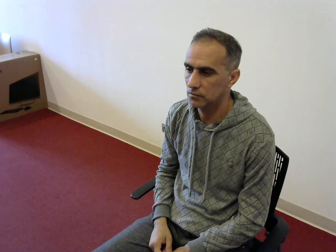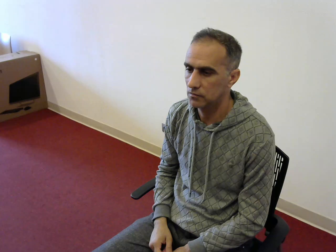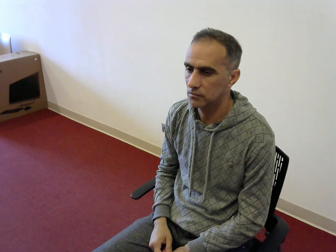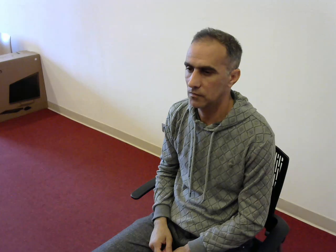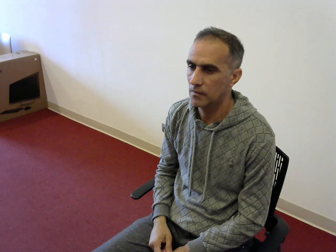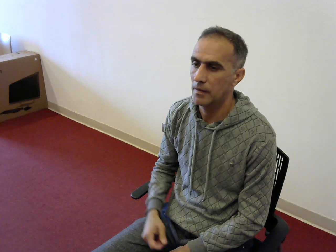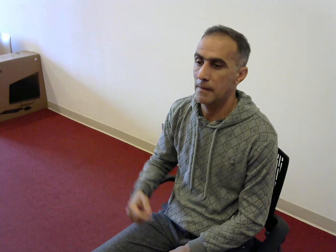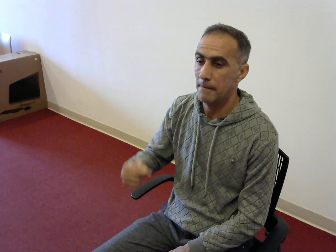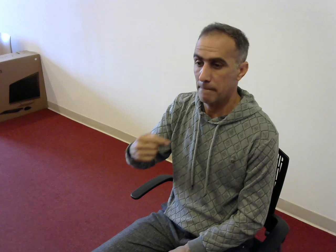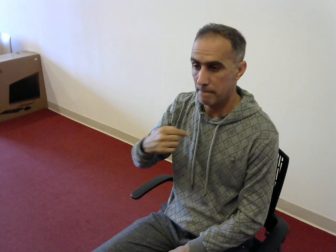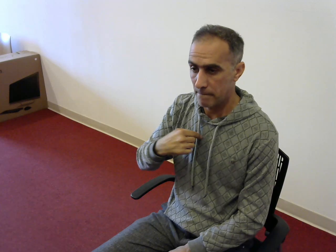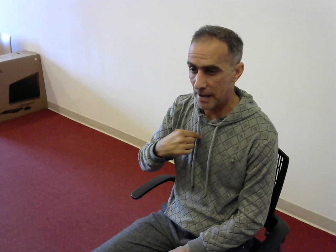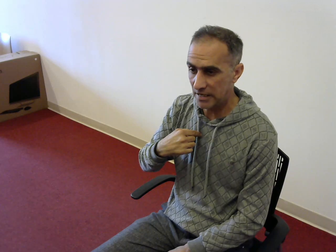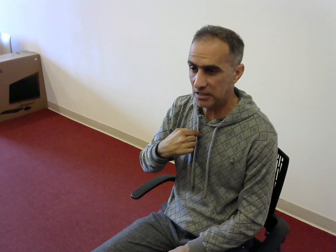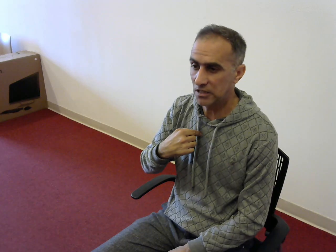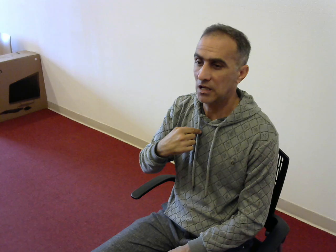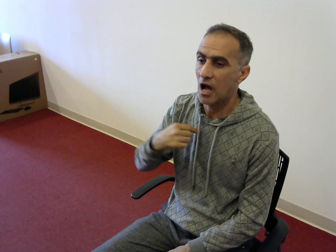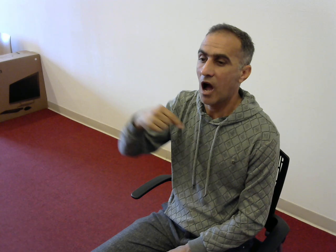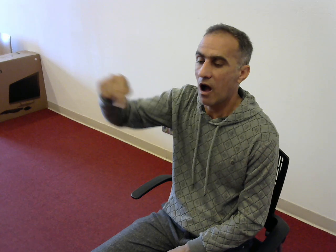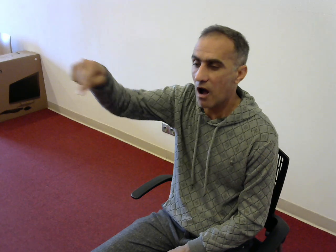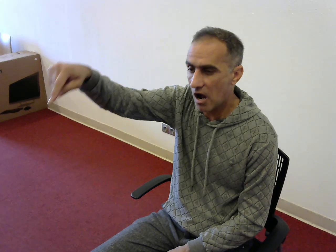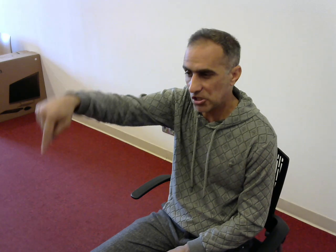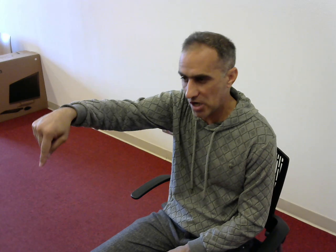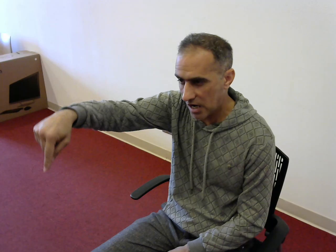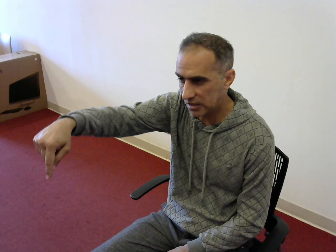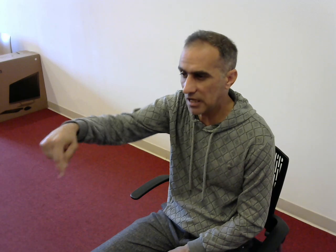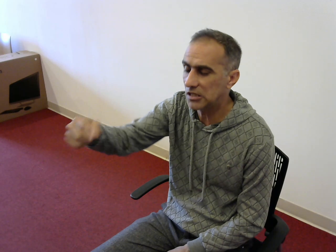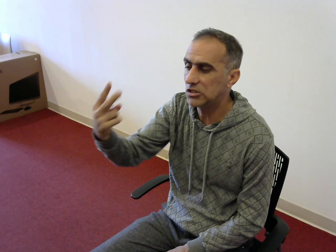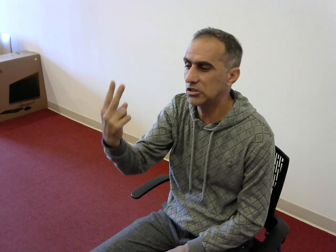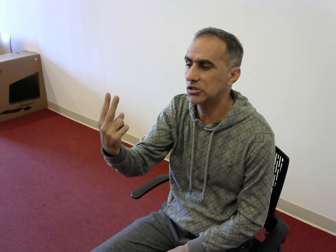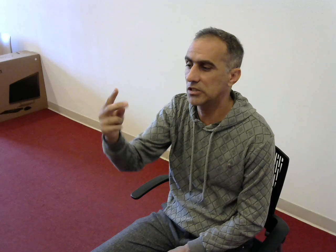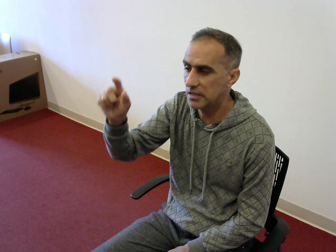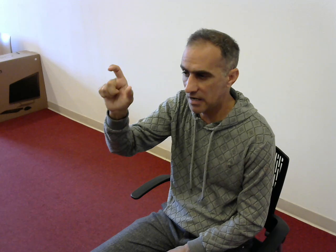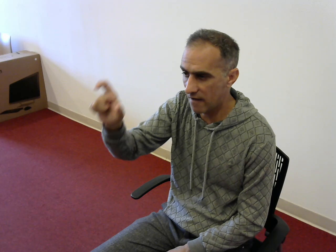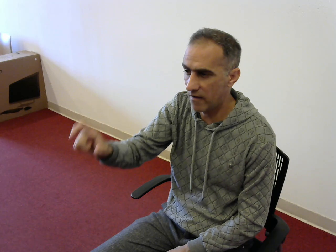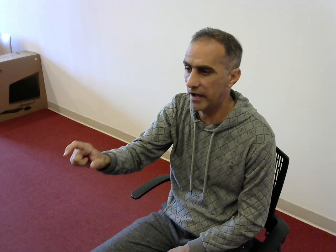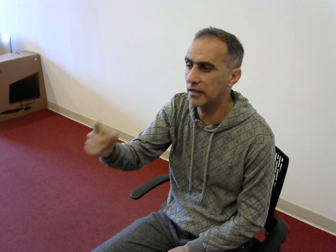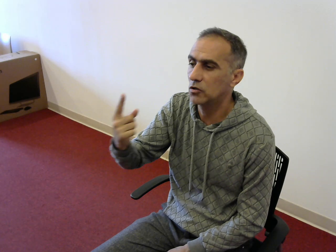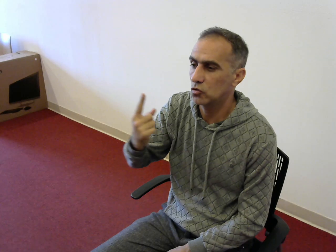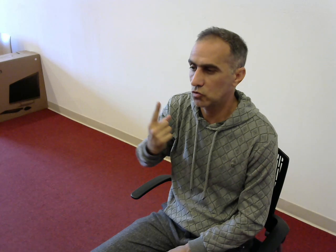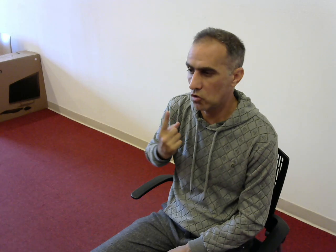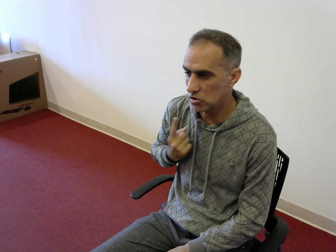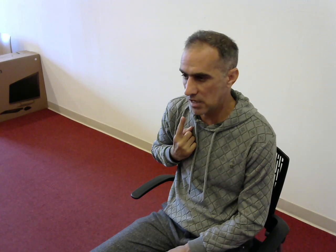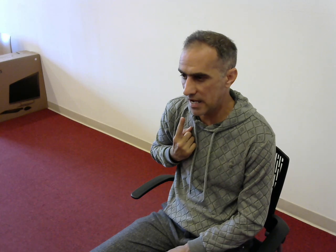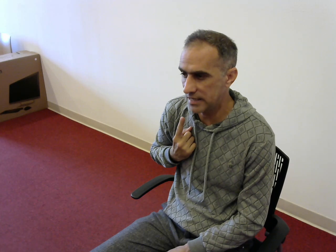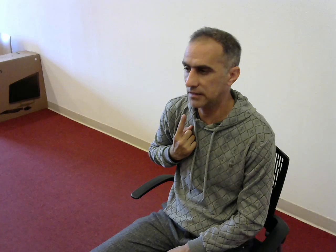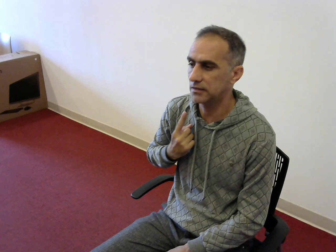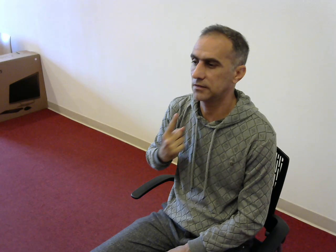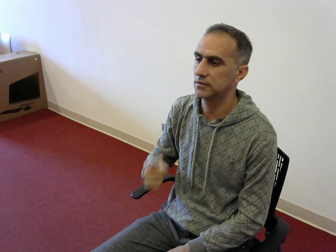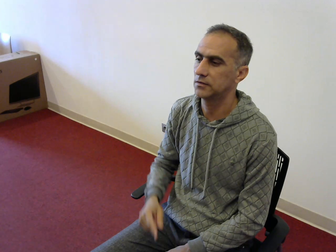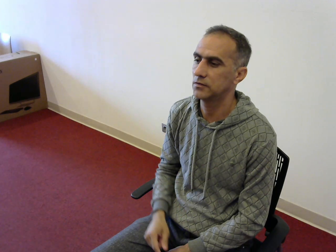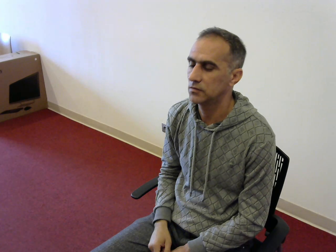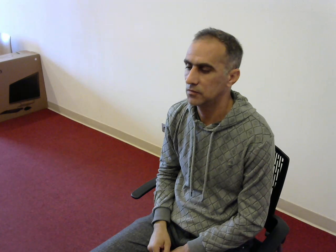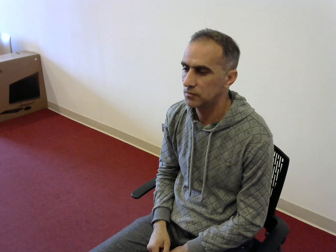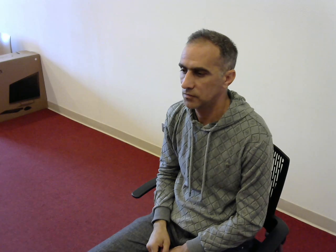Mən burdan çıxıb 28 maya gedəcəm